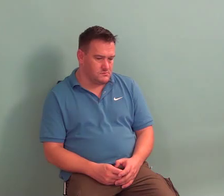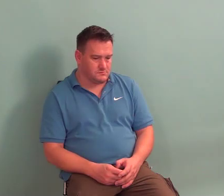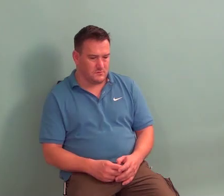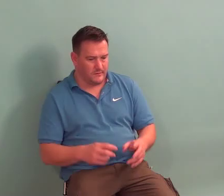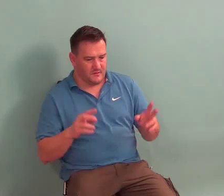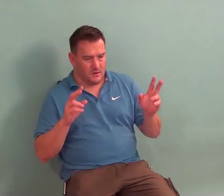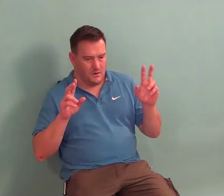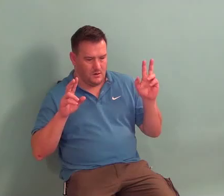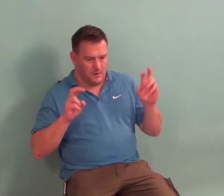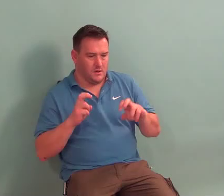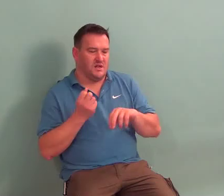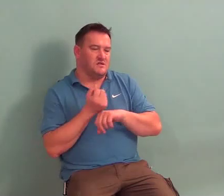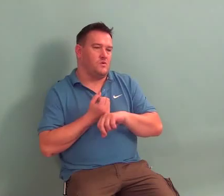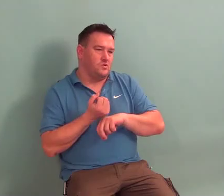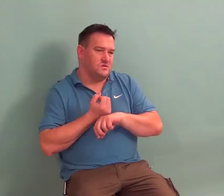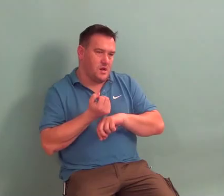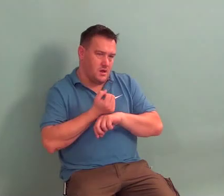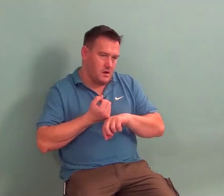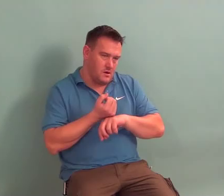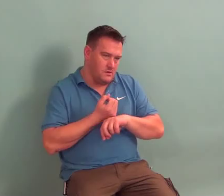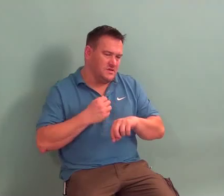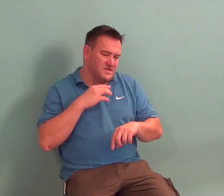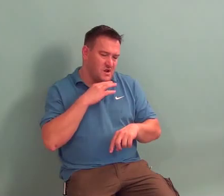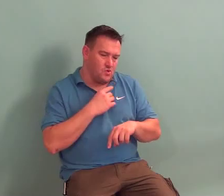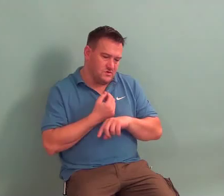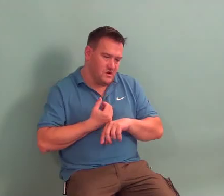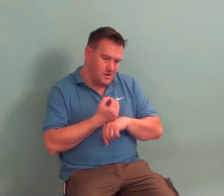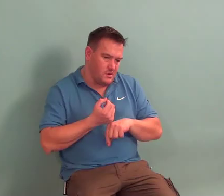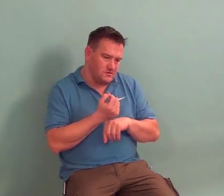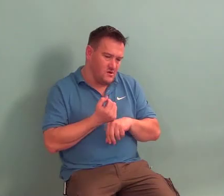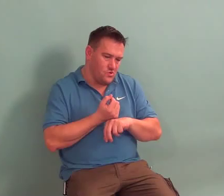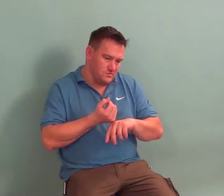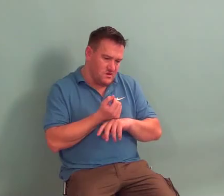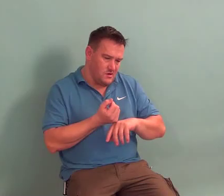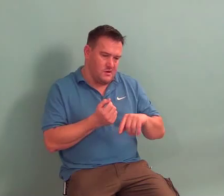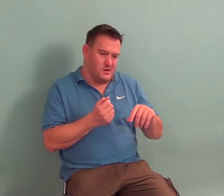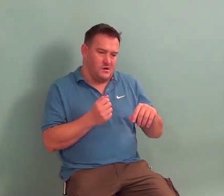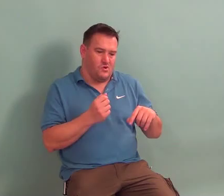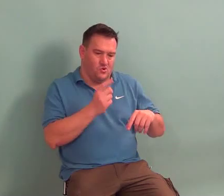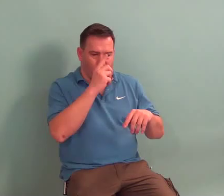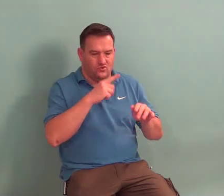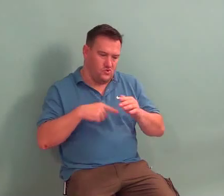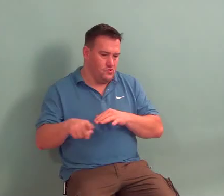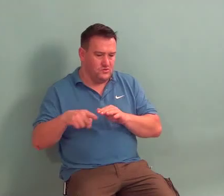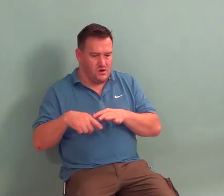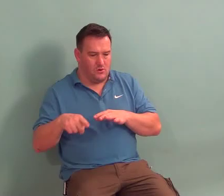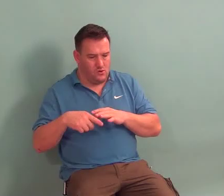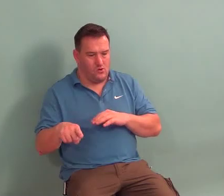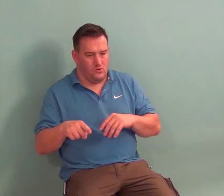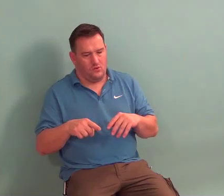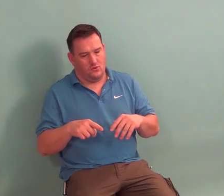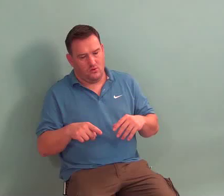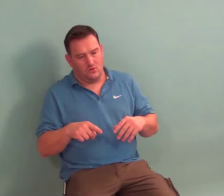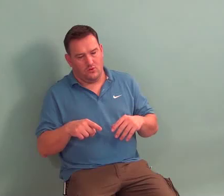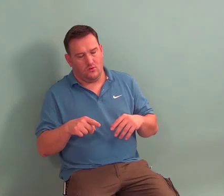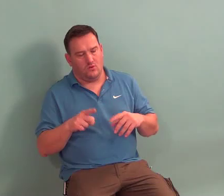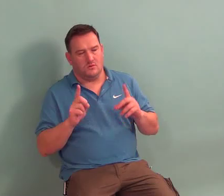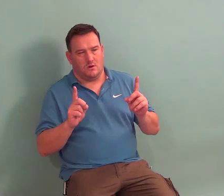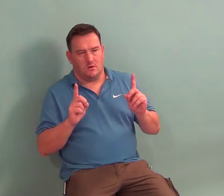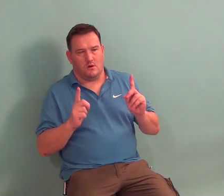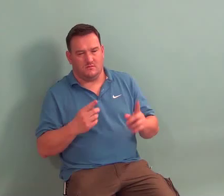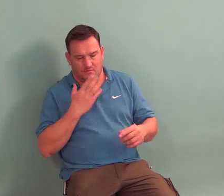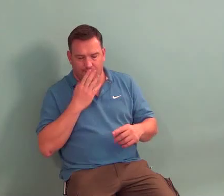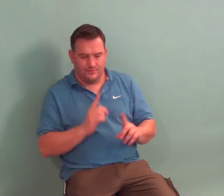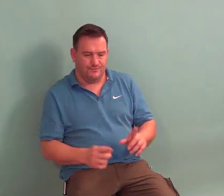"Zatrucie", powietrze jest zatrute, ludzie muszą uciekać, nie wolno tam wchodzić, trzeba uważać.